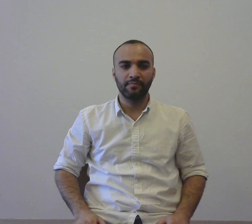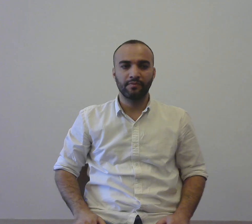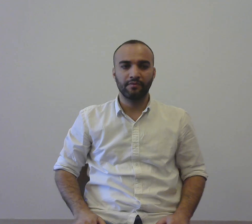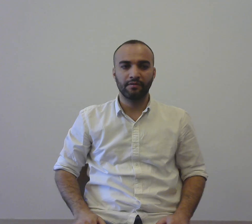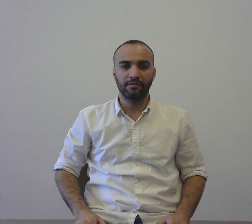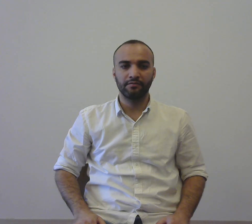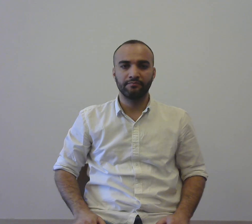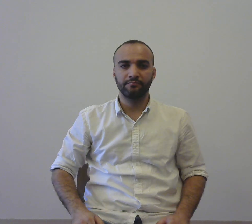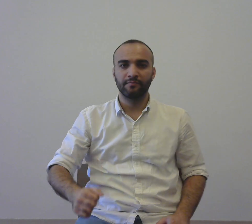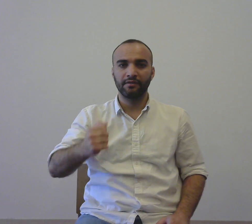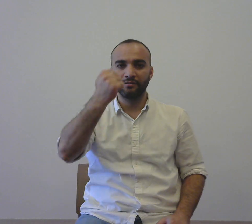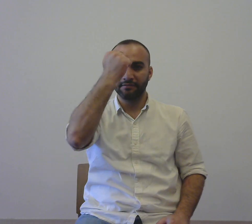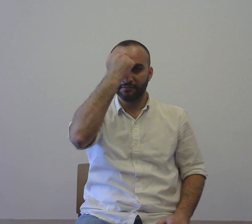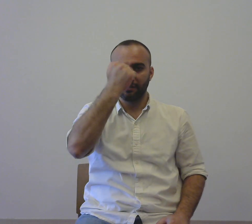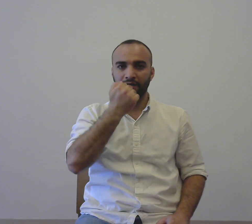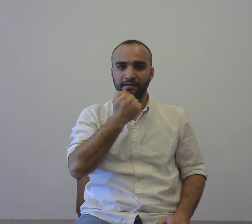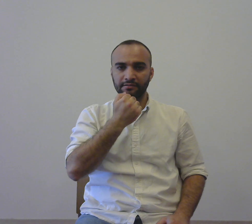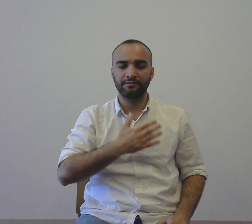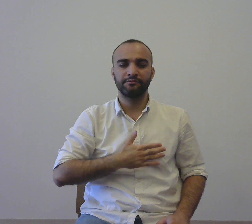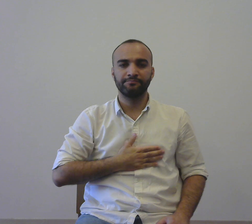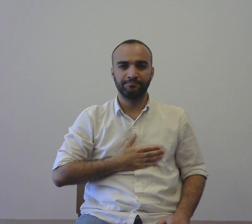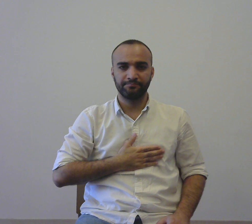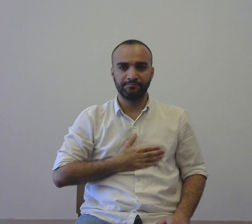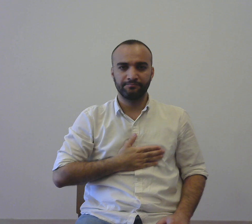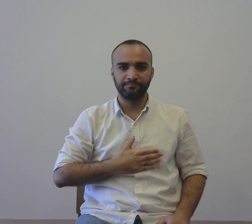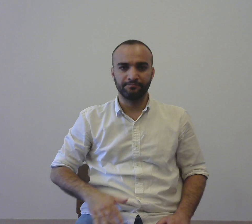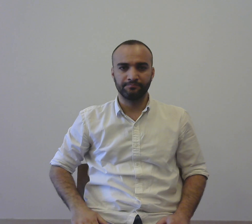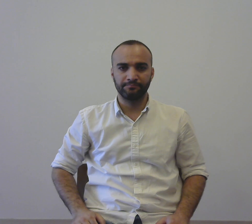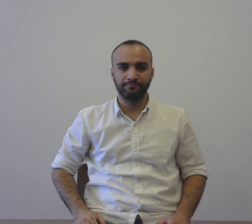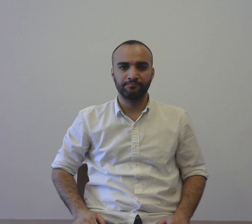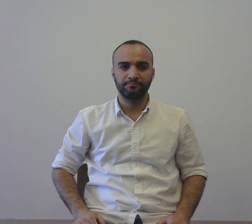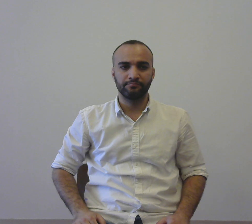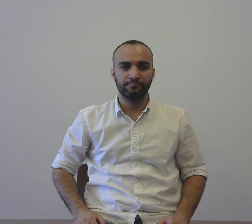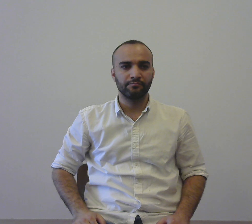Təşəkkür edirəm